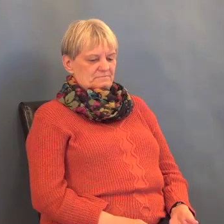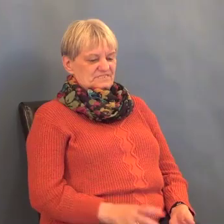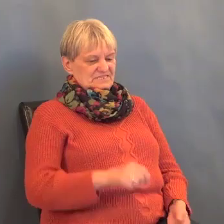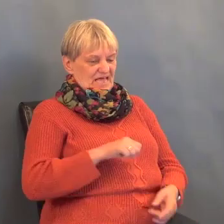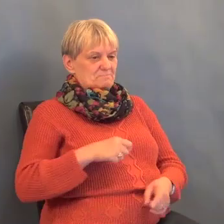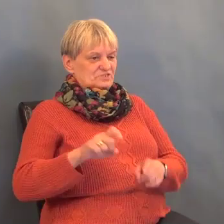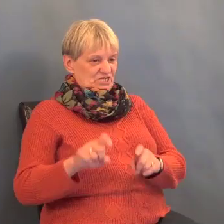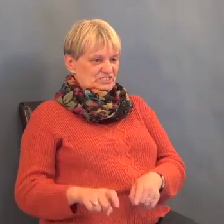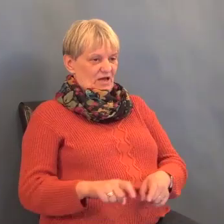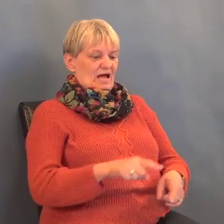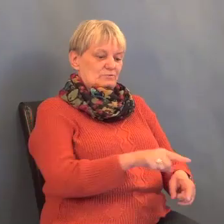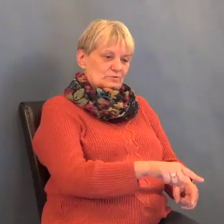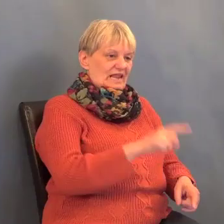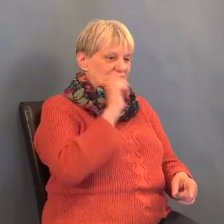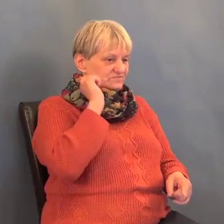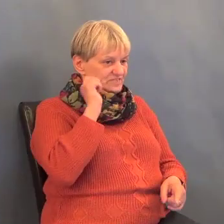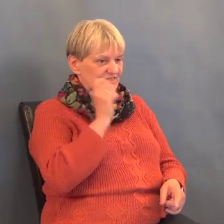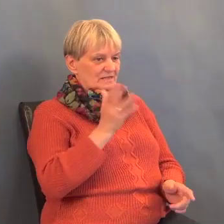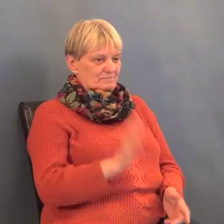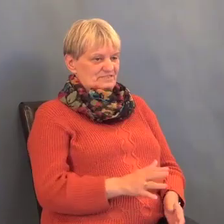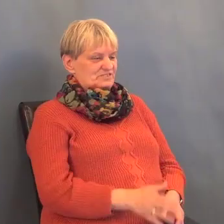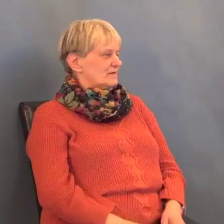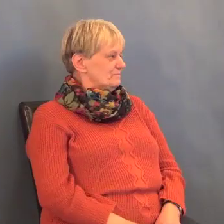Sam usiądzie, a obok dla dziewczyny nie będzie miejsca.